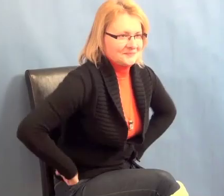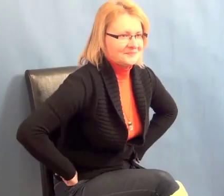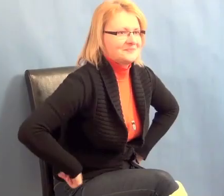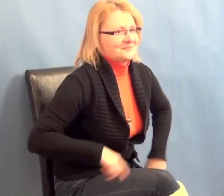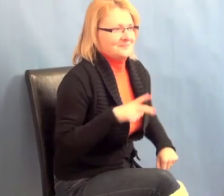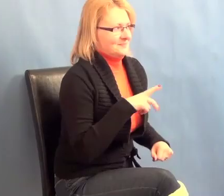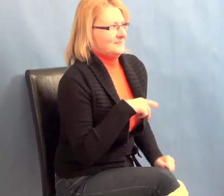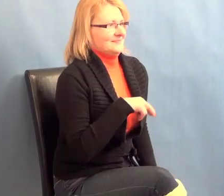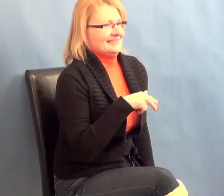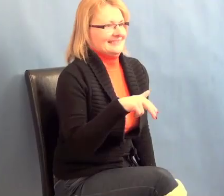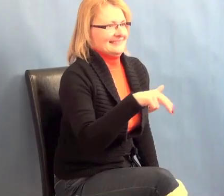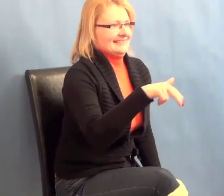Patrzył się na Chaplina, ale ten sobie poszedł.